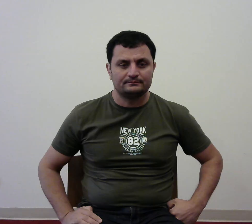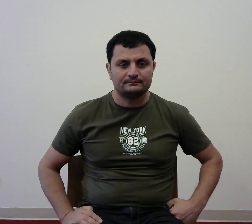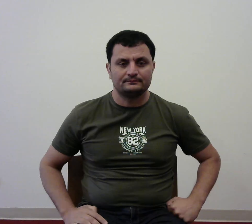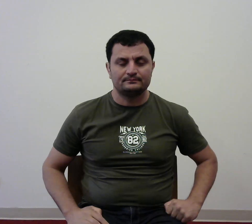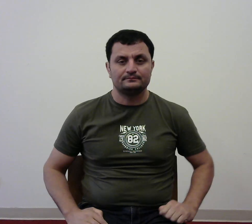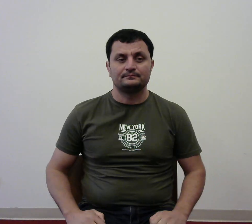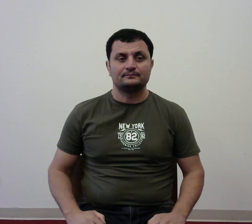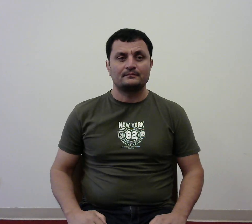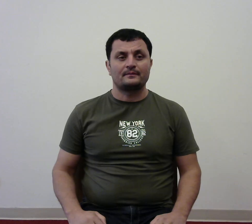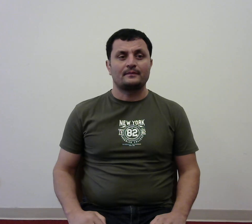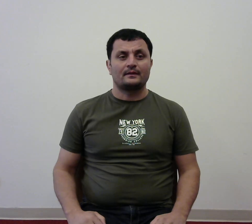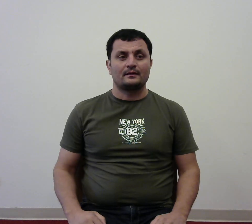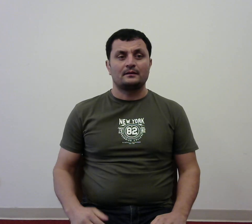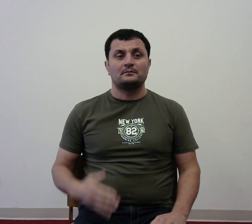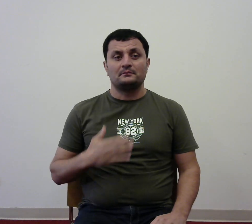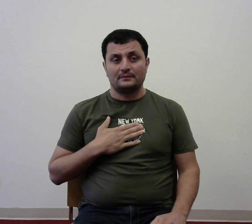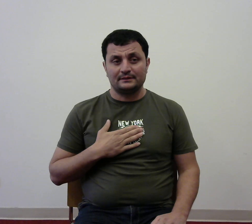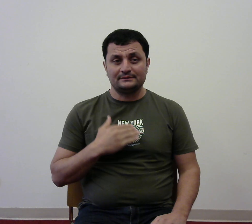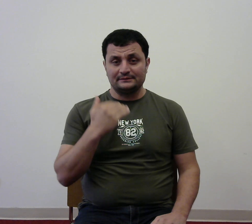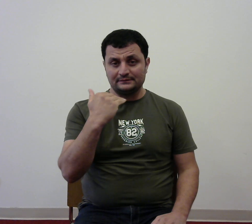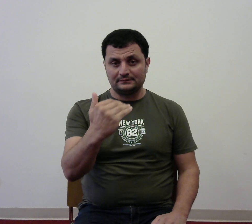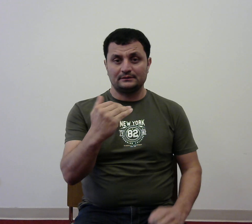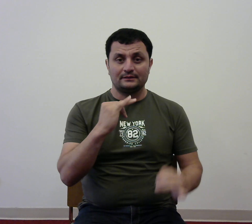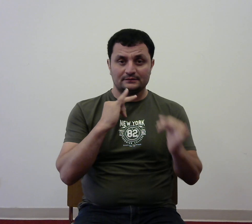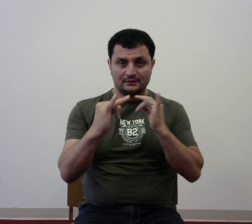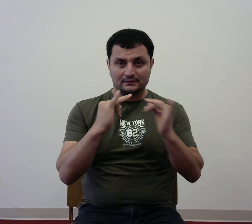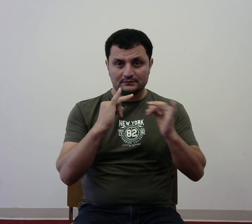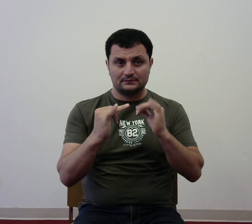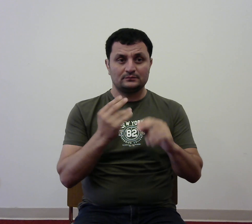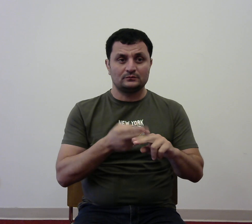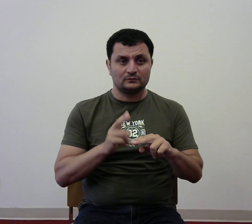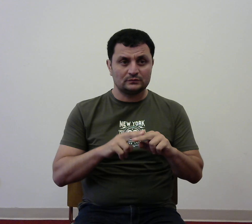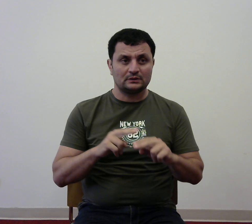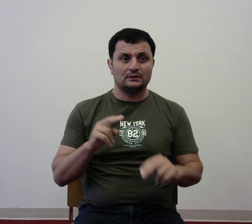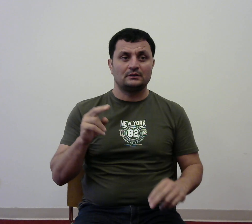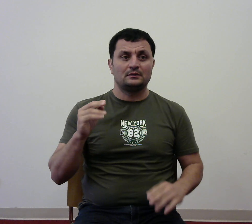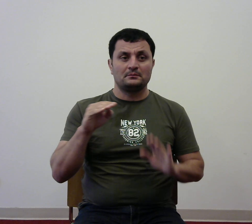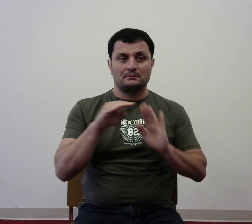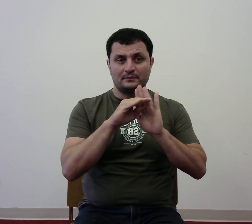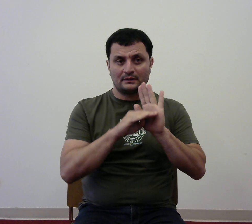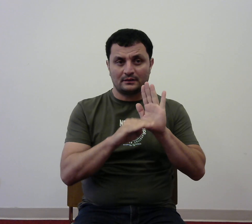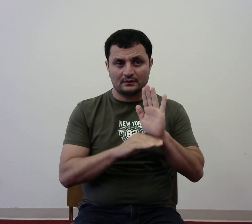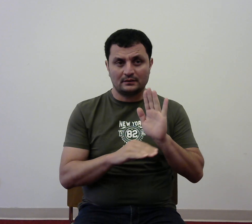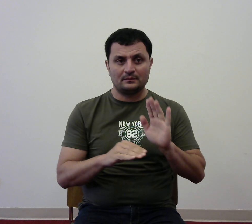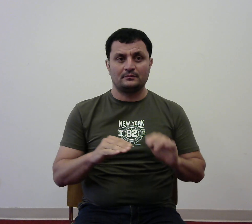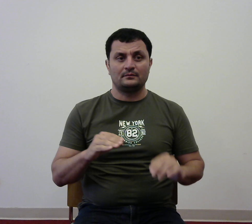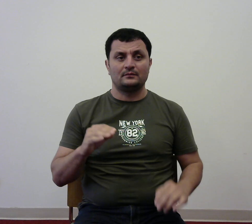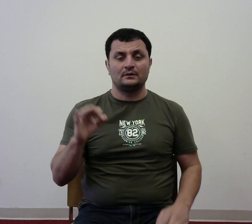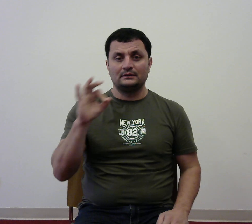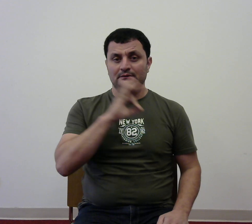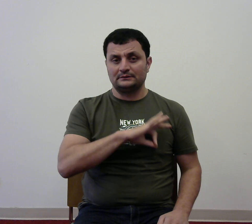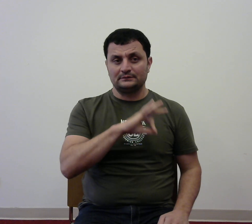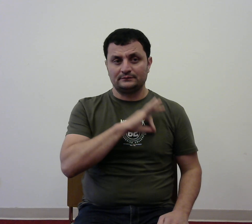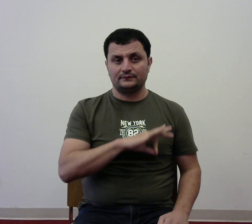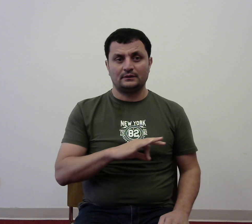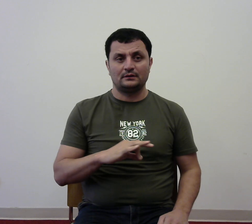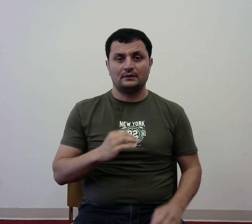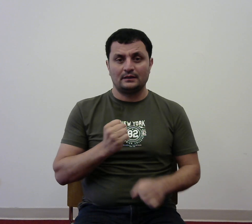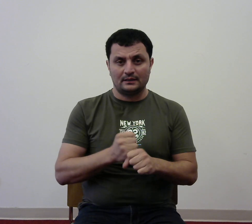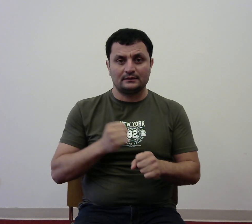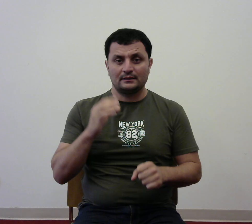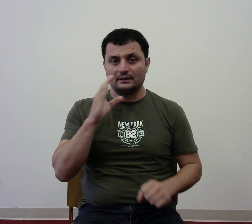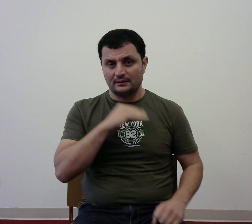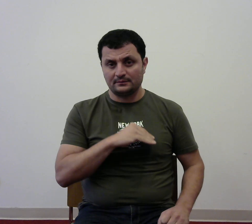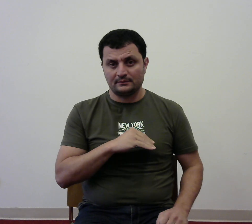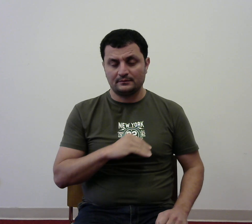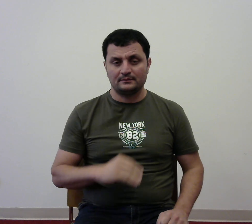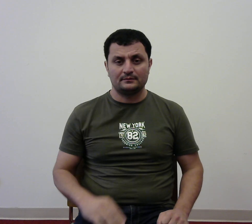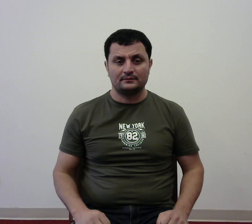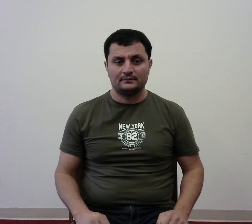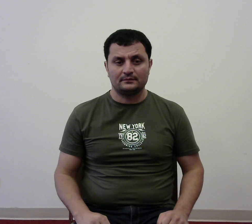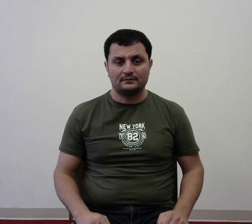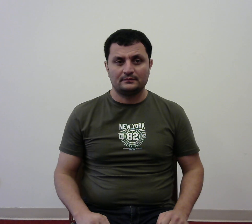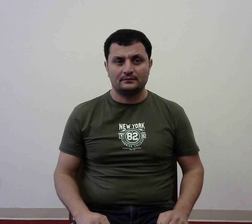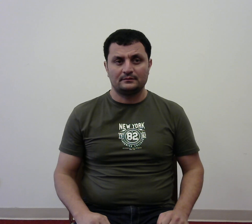Mən sizinlə danışmaq üçün proqramdan istifadə edə bilərəm